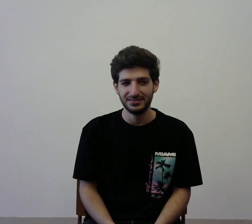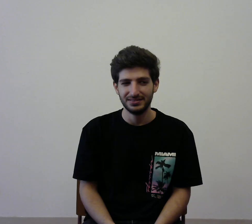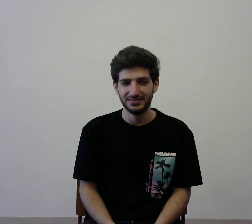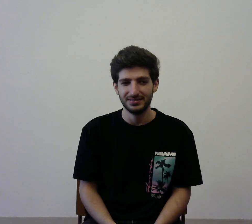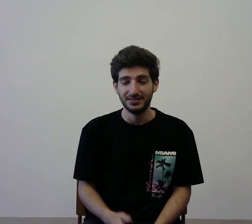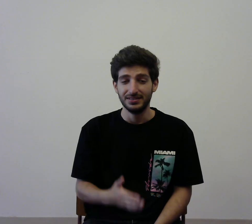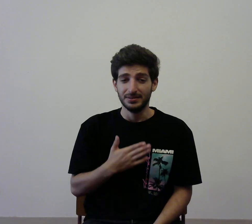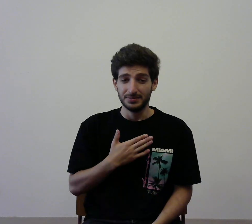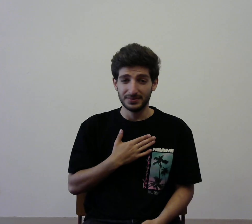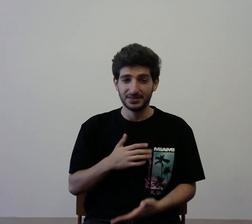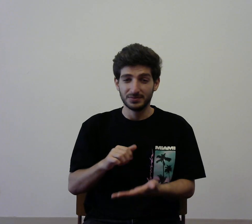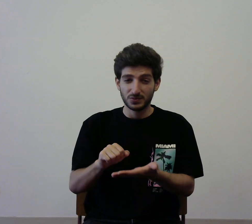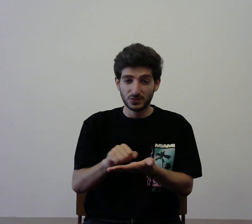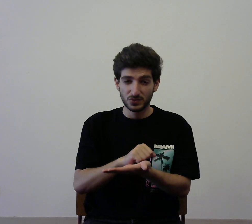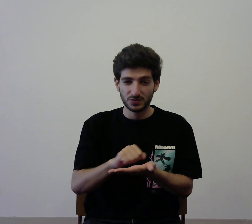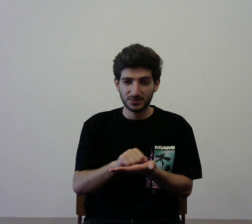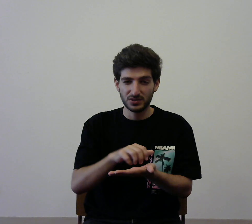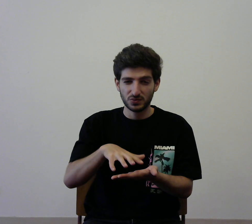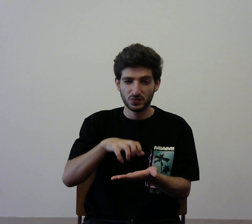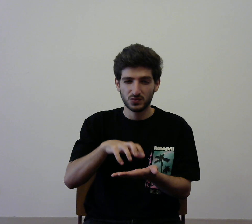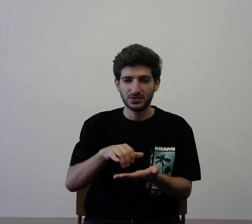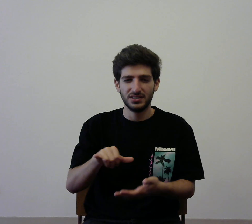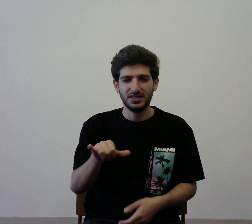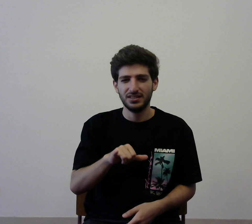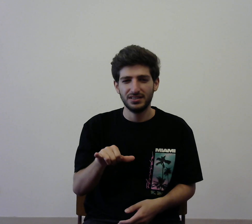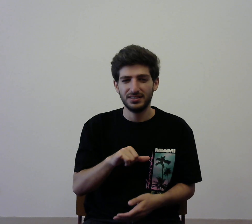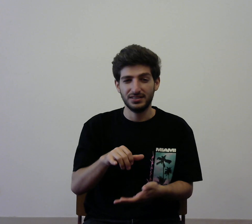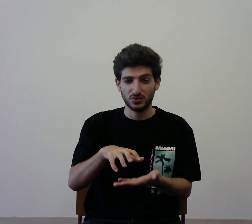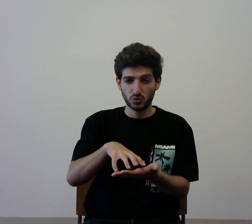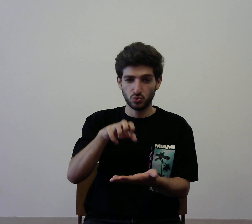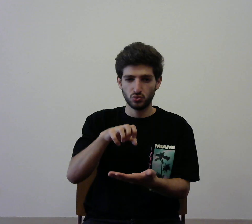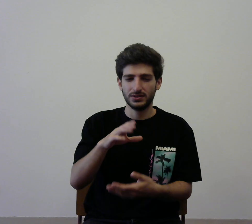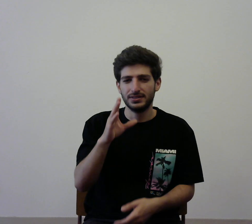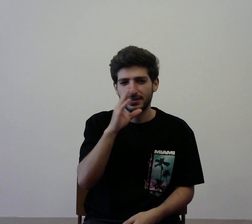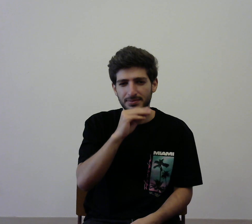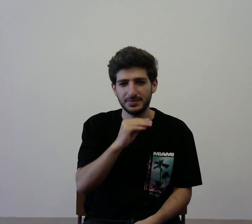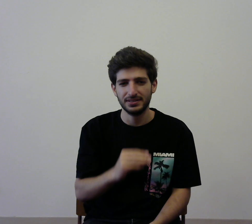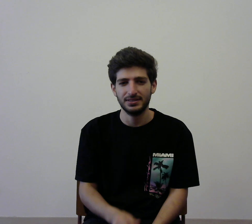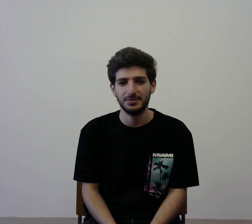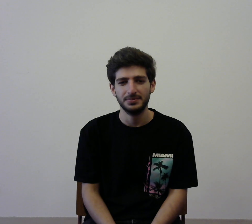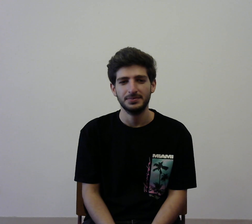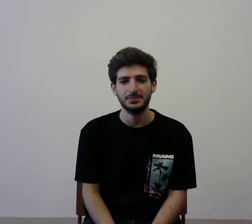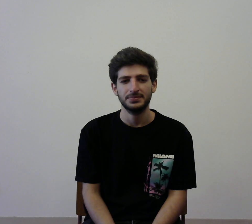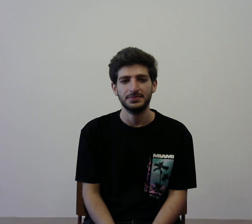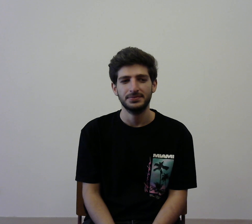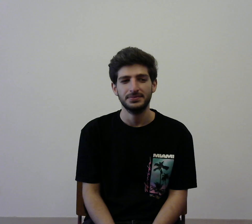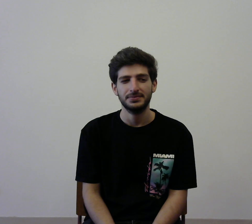Mən sənədlərin surətini harada çıxara bilərəm?